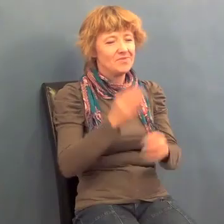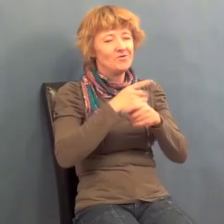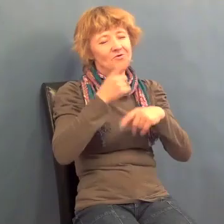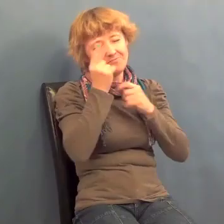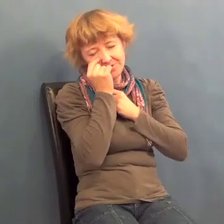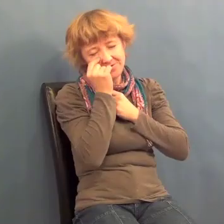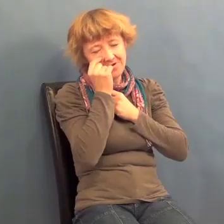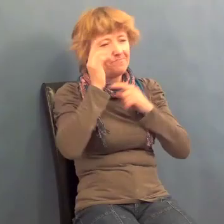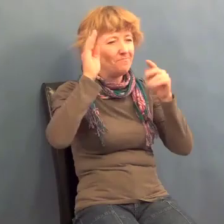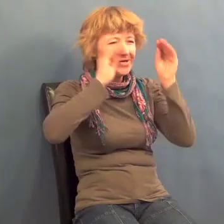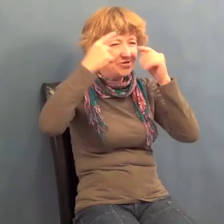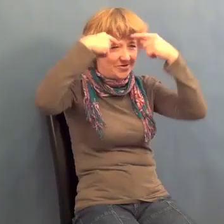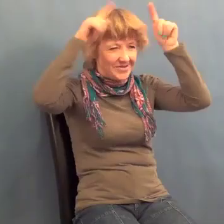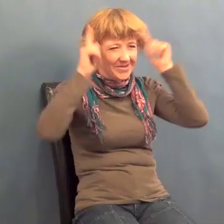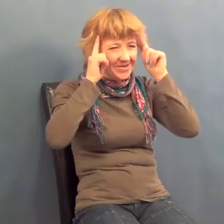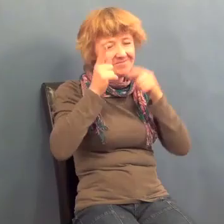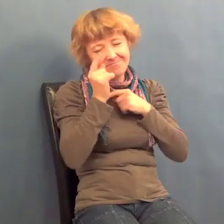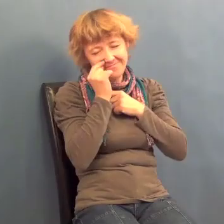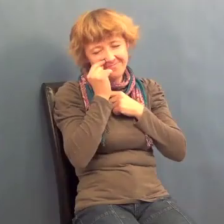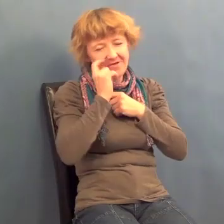Już śpi, ta Myszka Miki śpi.